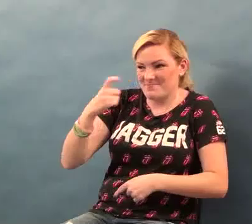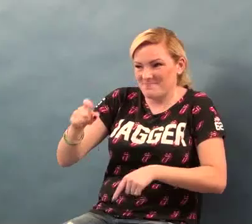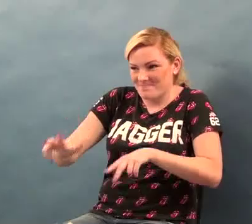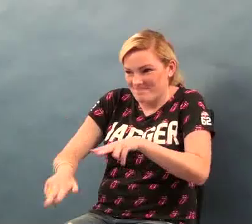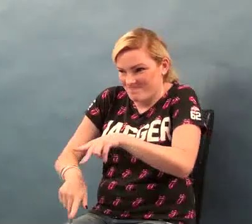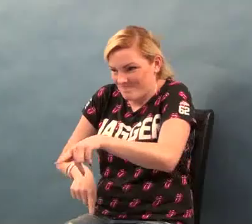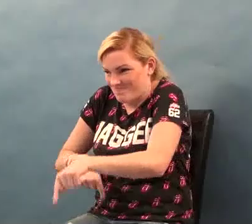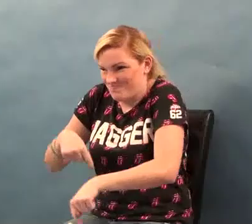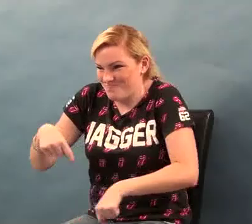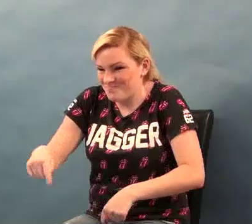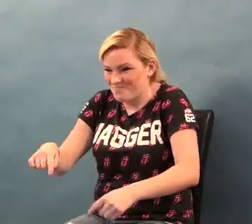Kot podszedł do ryby.